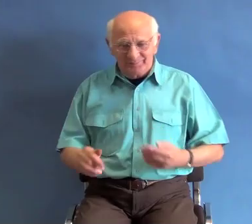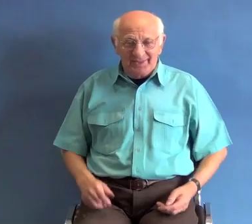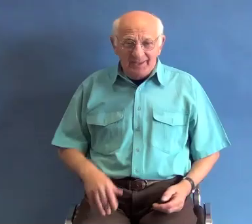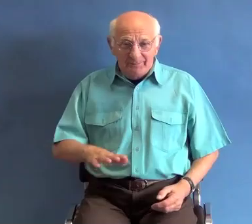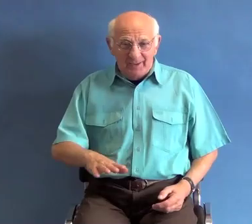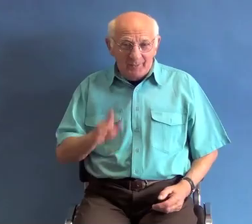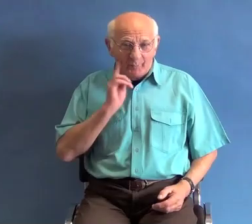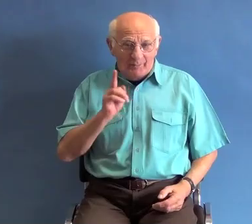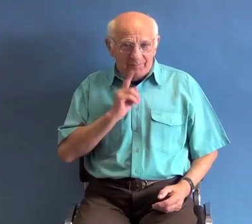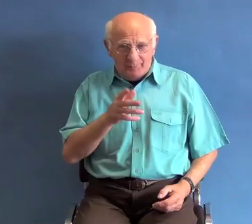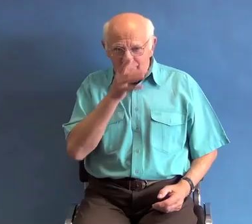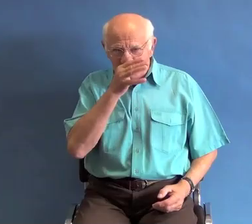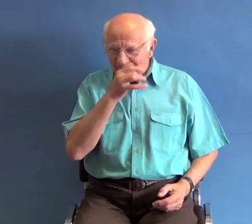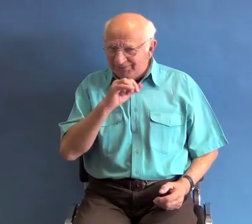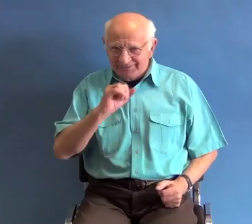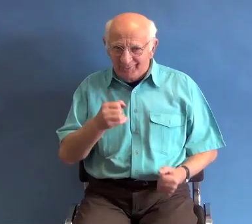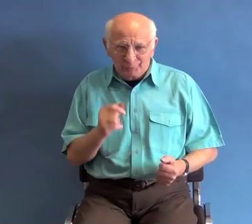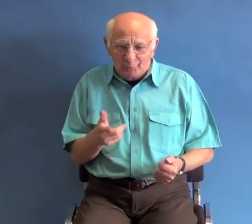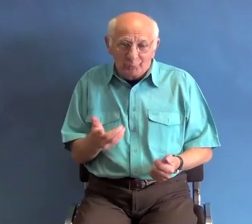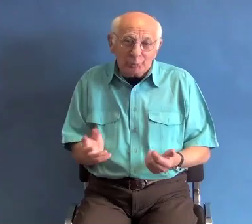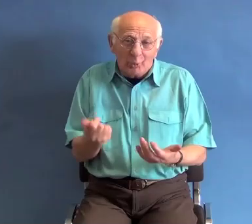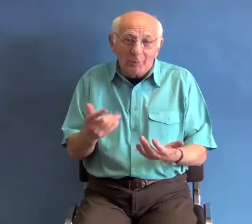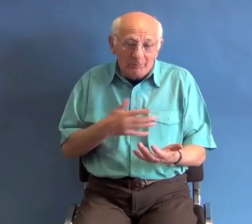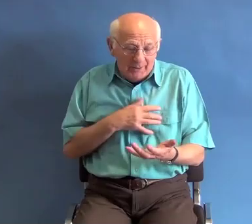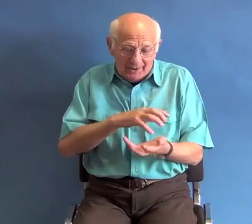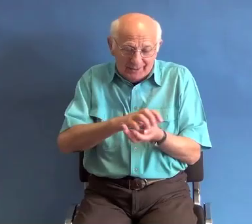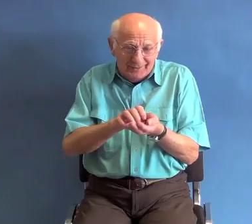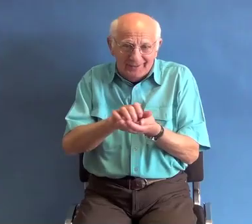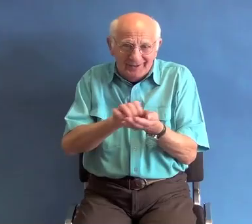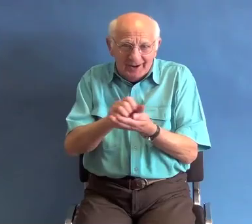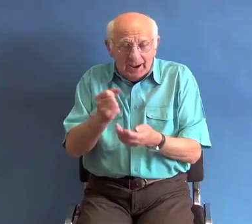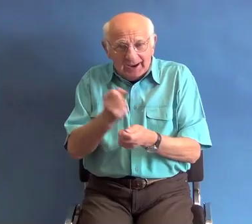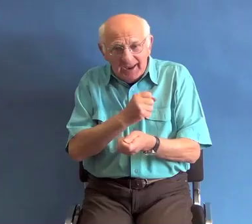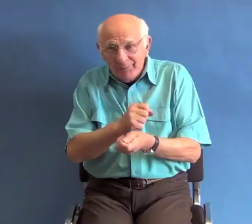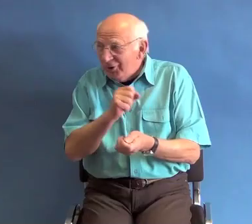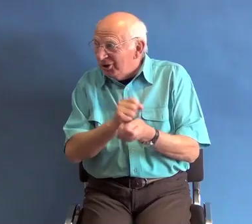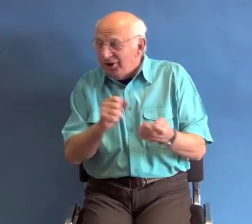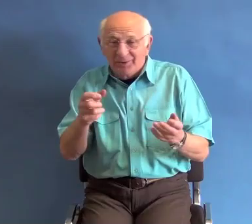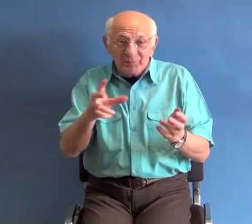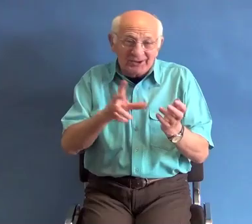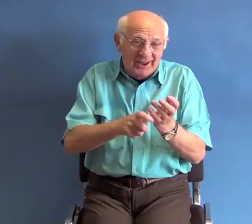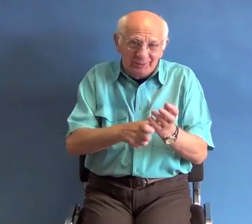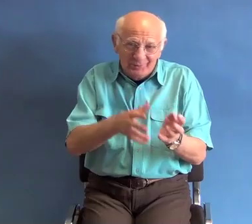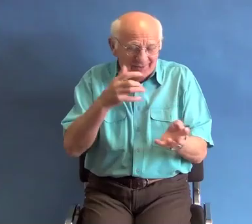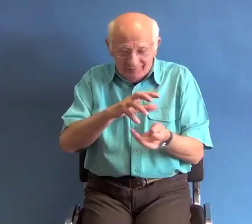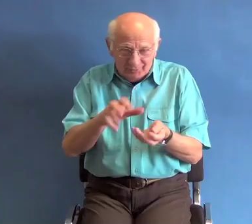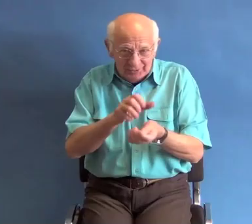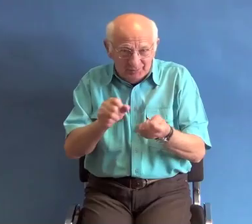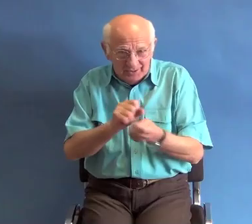Mały chłopiec, co tam ma w rękach, kamień czy ciastko nie wiem co to jest.